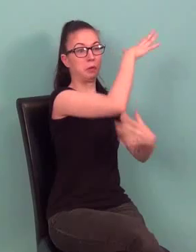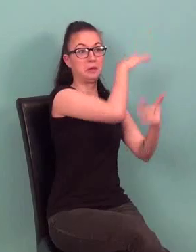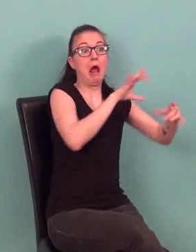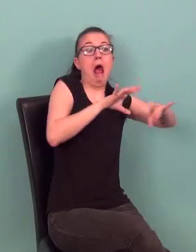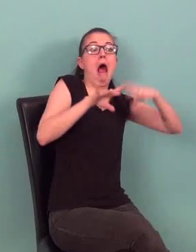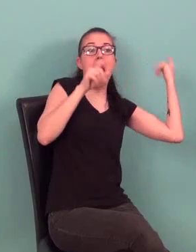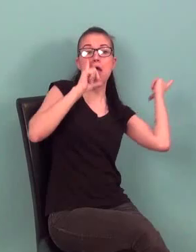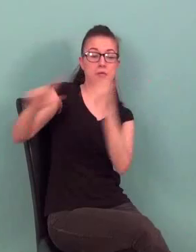Pies ucieka przed nimi.